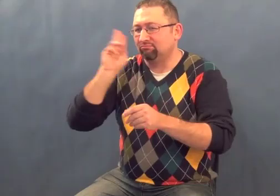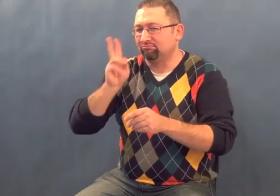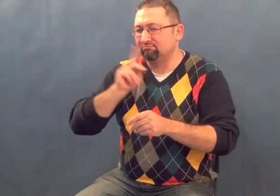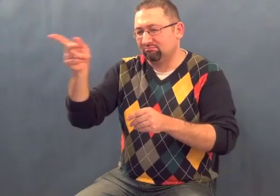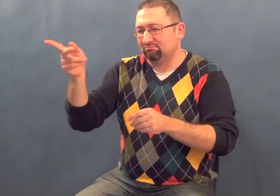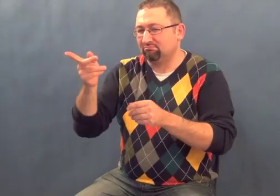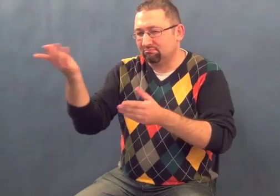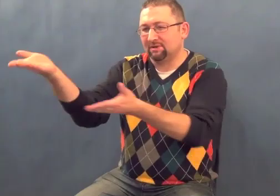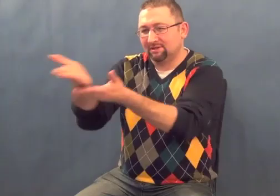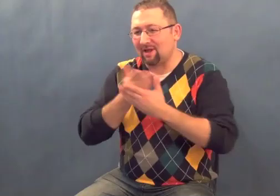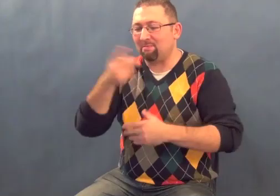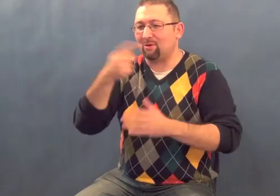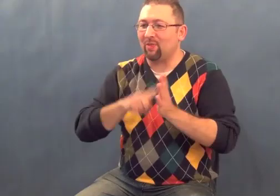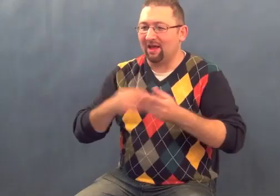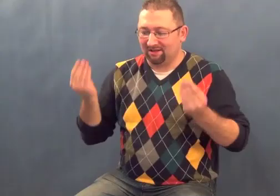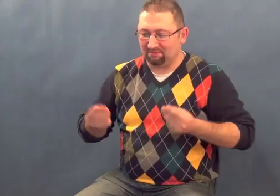Zaprosili nas na imieniny.